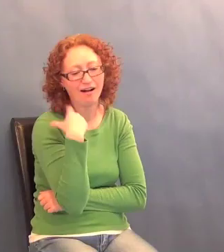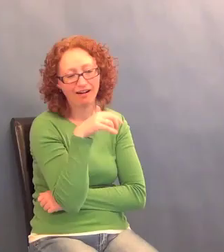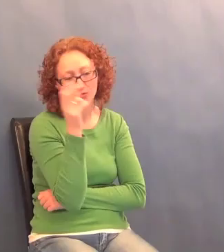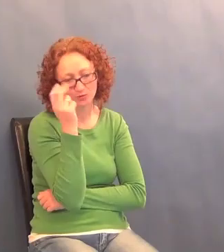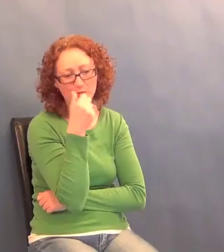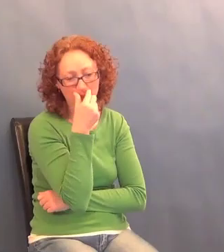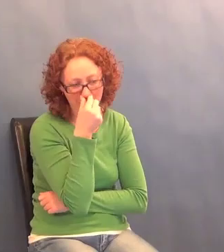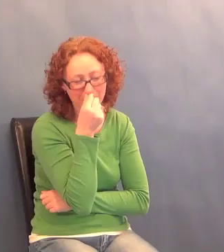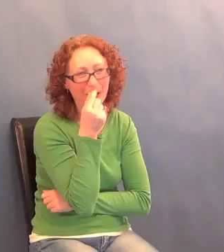Aha, rozumiem.